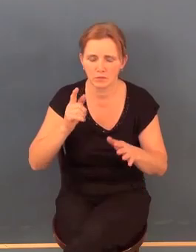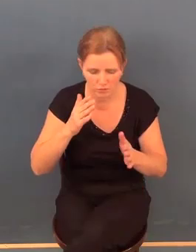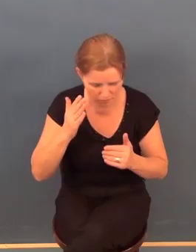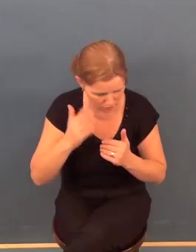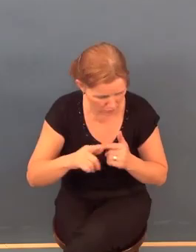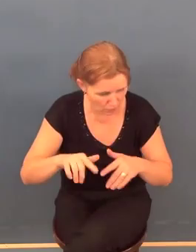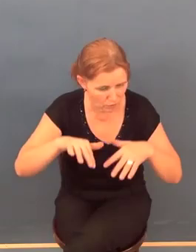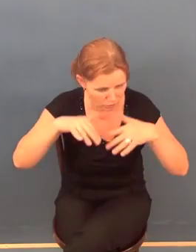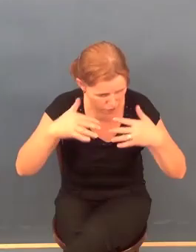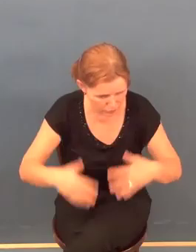Na końcu... okazało się...